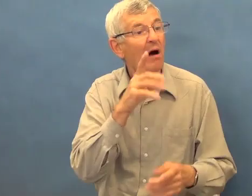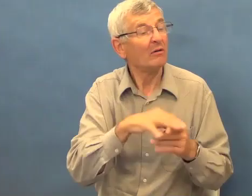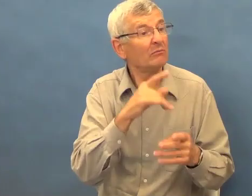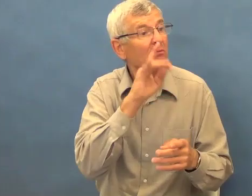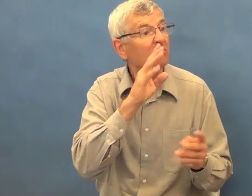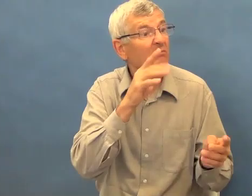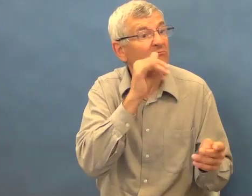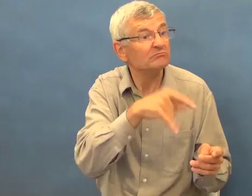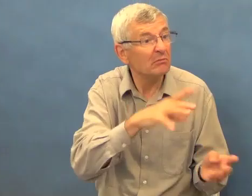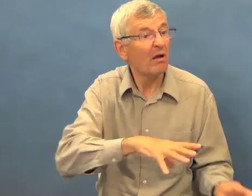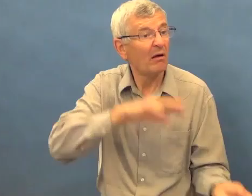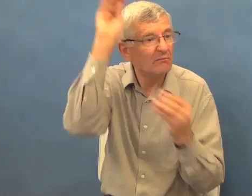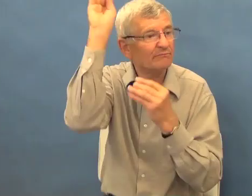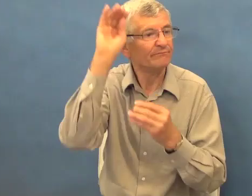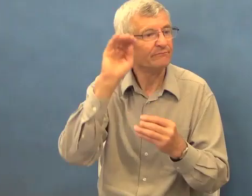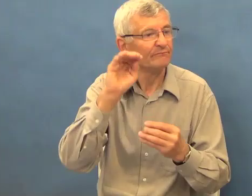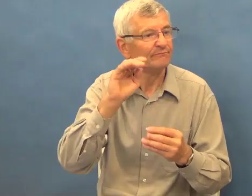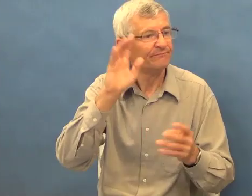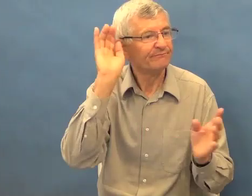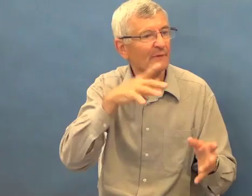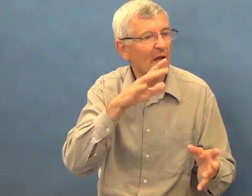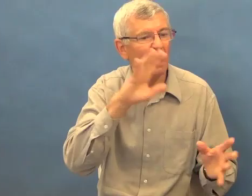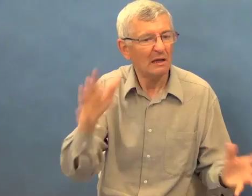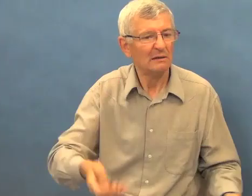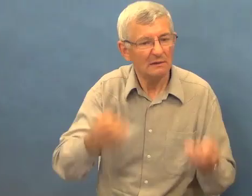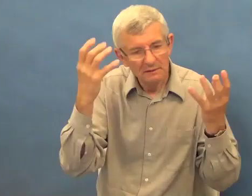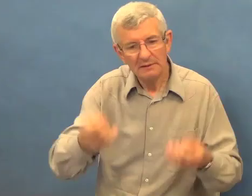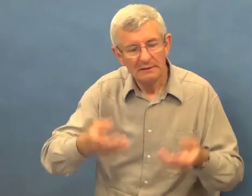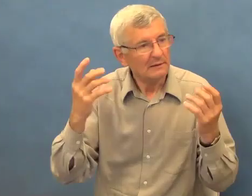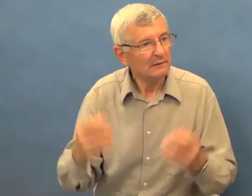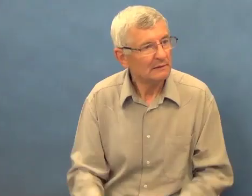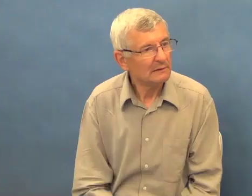Gdyby nie dały by rade, to trzeba to przerzucić na górę.